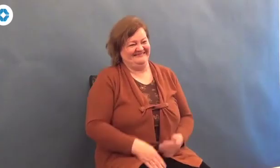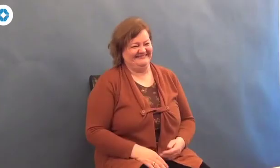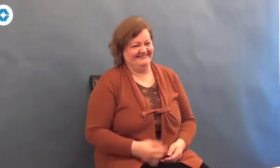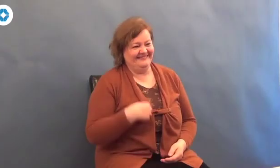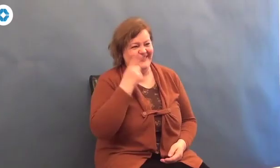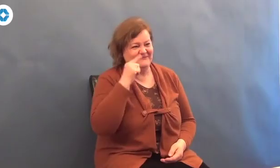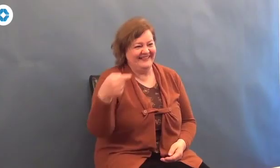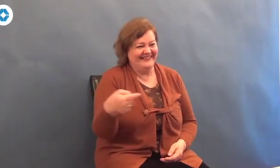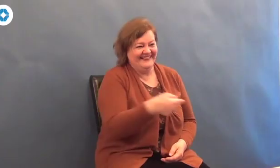Nie zauważyłam tej wskazówki.